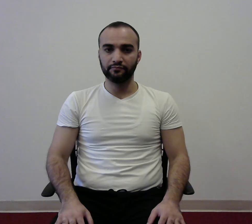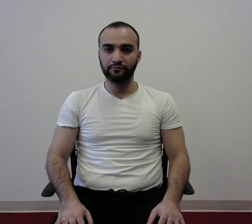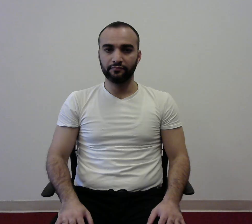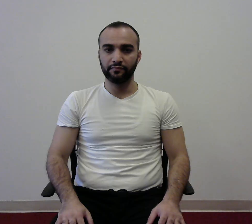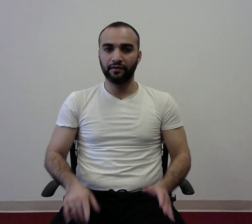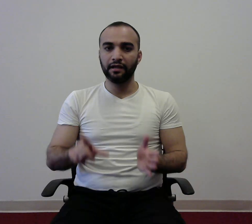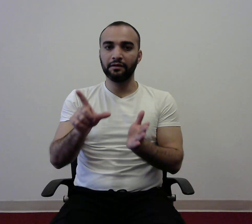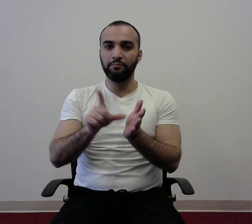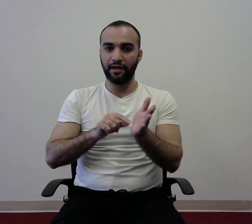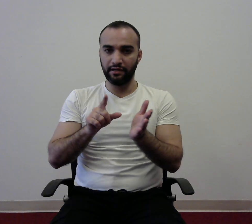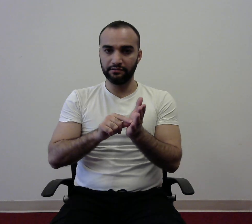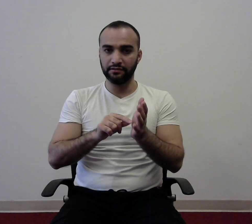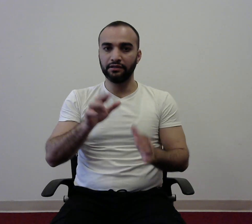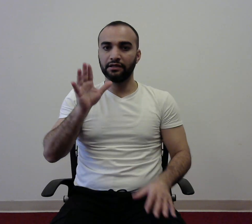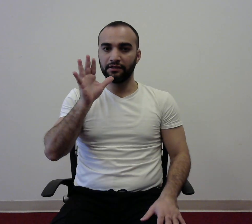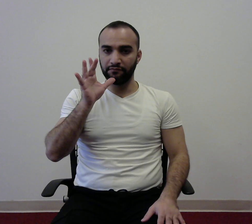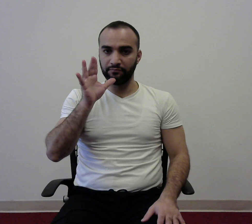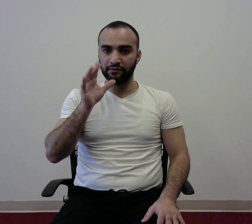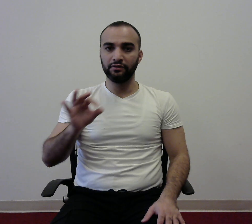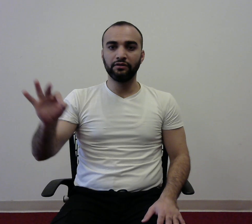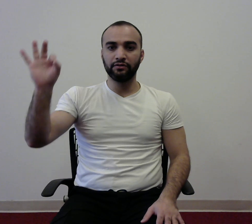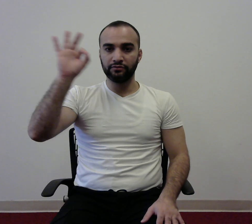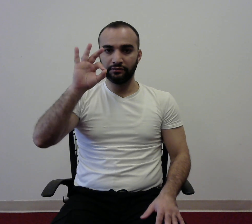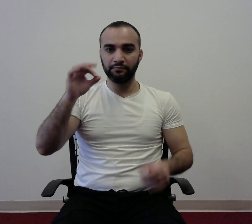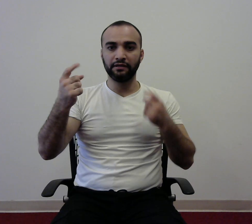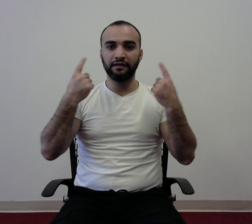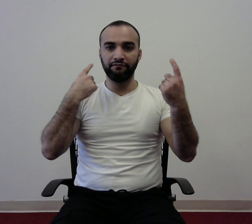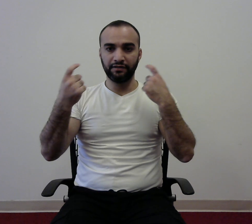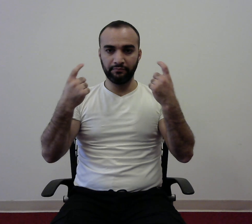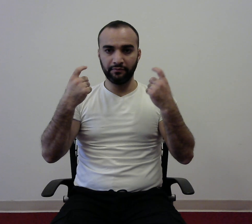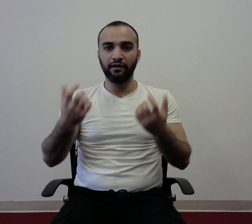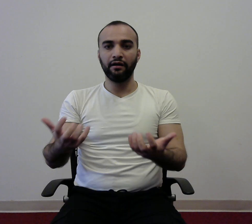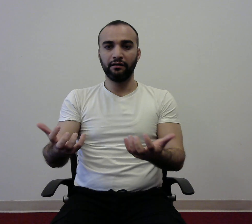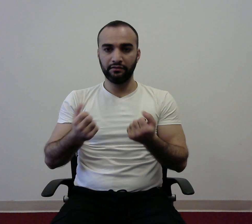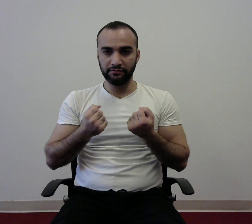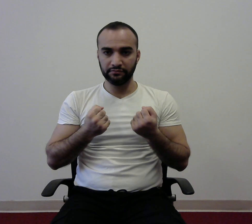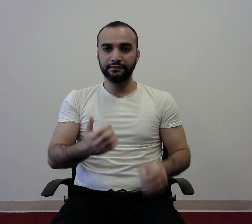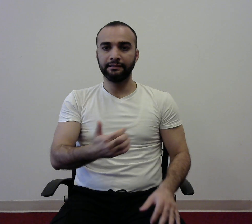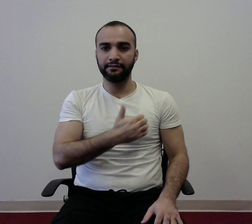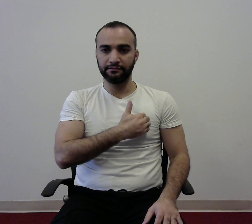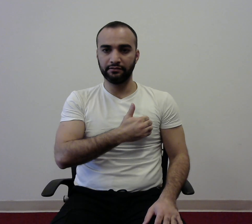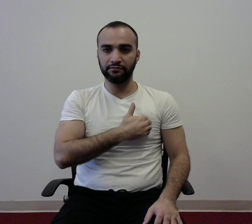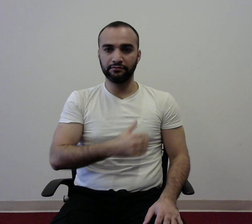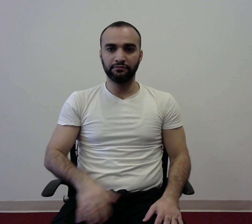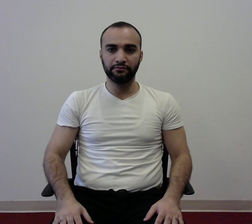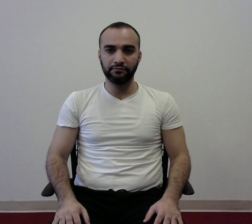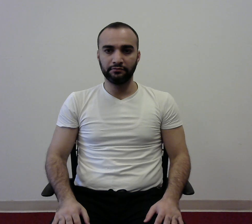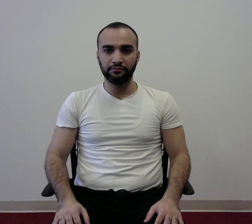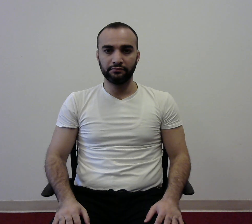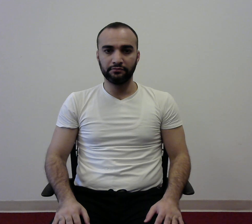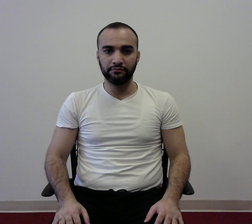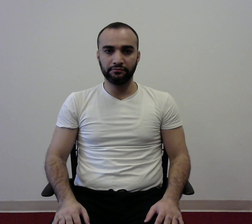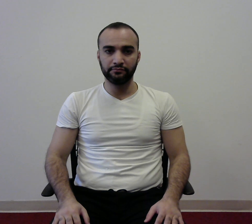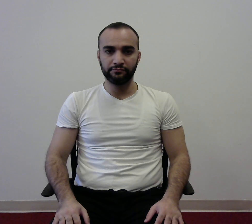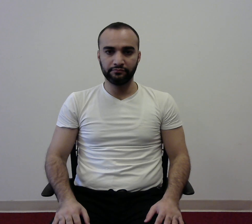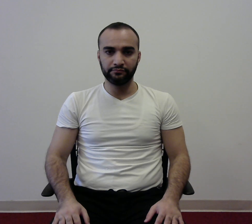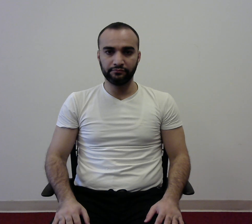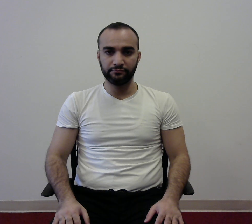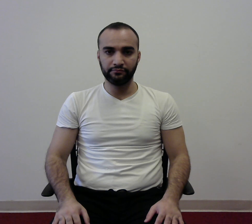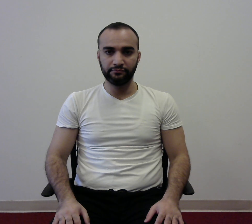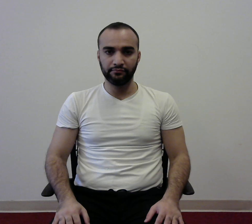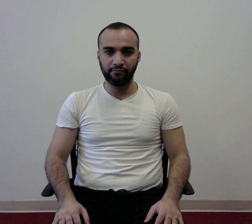Pensiya yaşı haqqında məlumat almaq istəyirəm